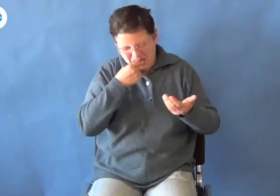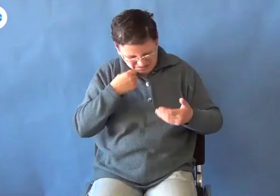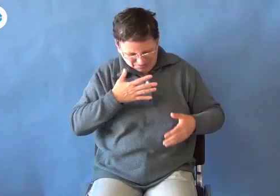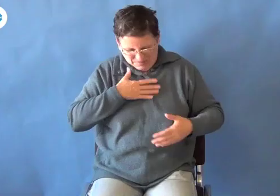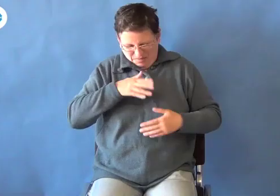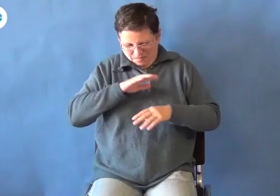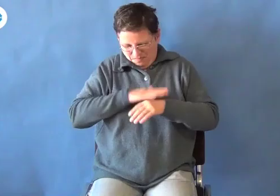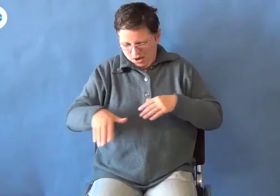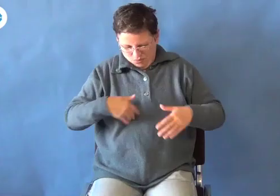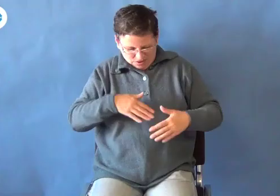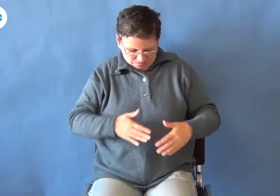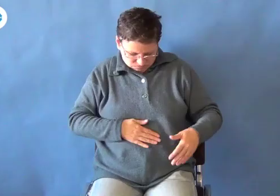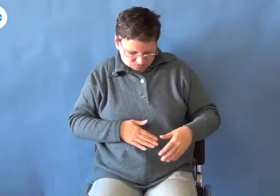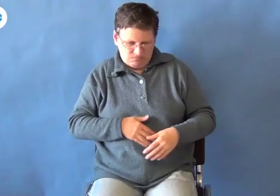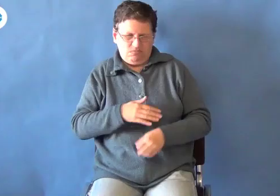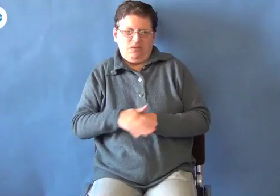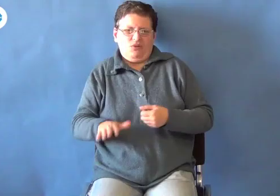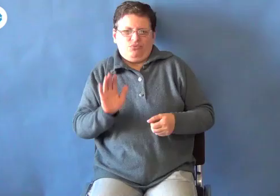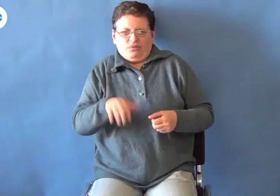Mam pełny brzuch.